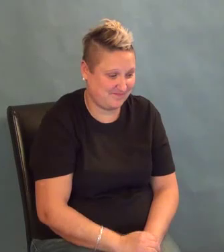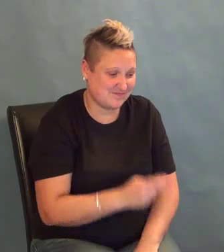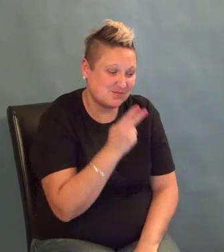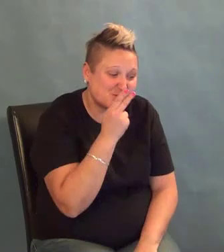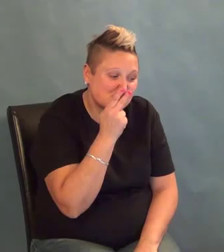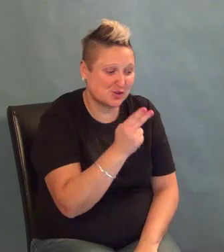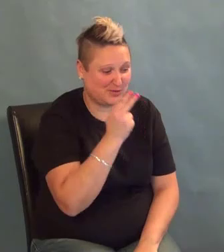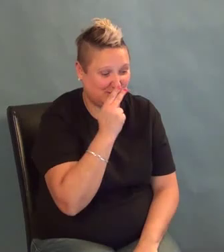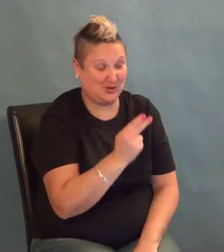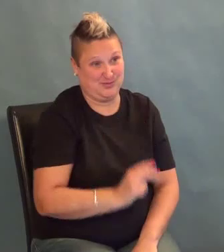Zobaczymy.